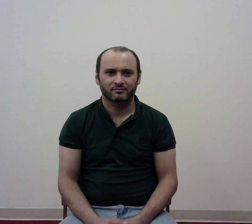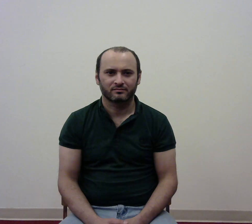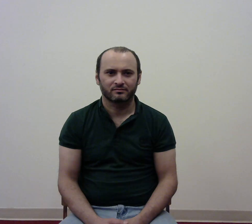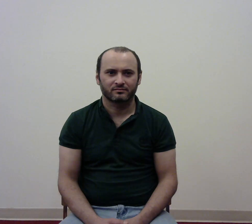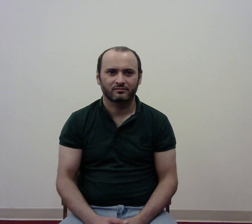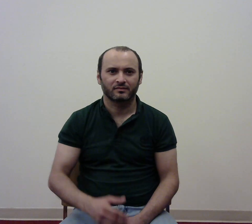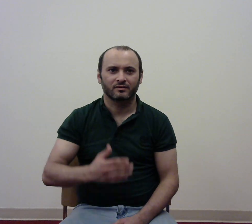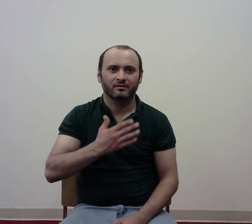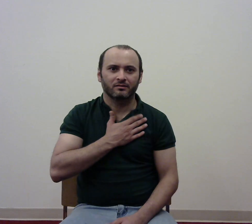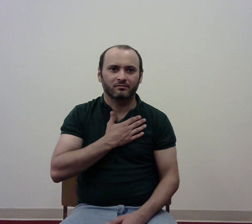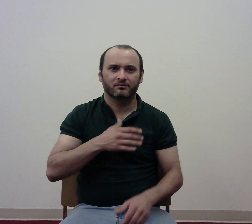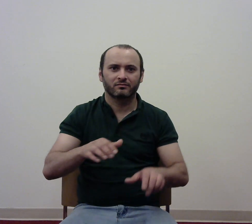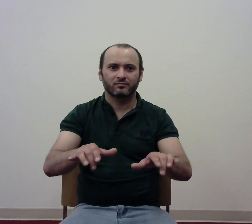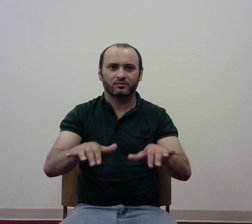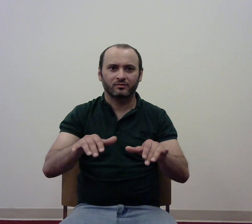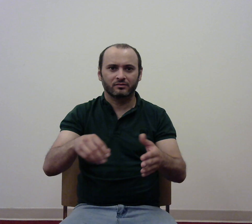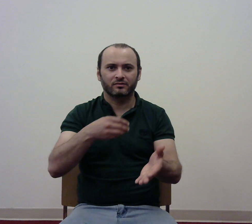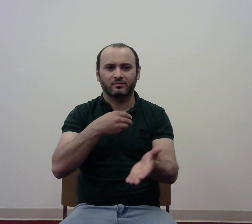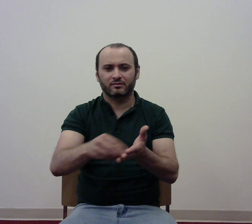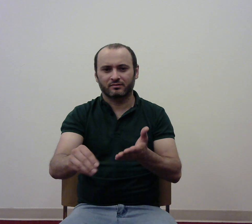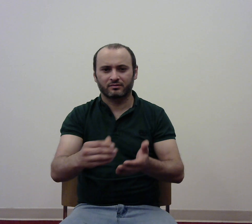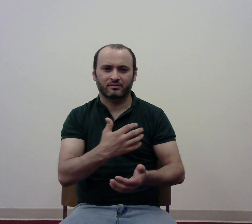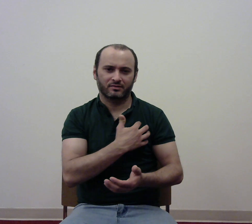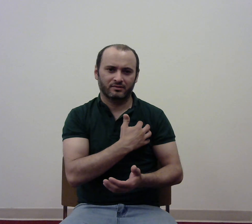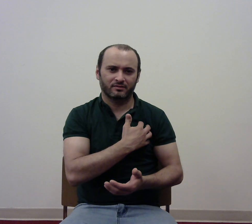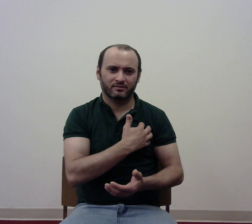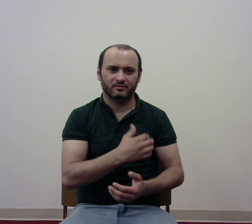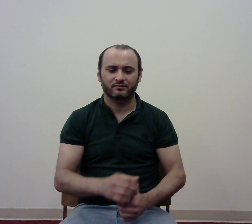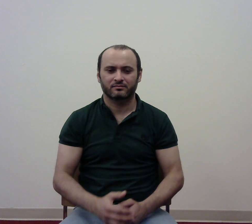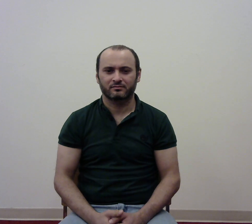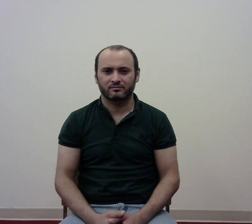Mən kompüter almaq istəyirəm